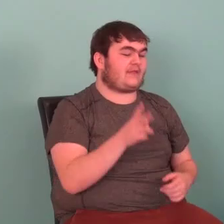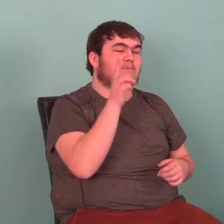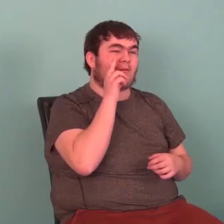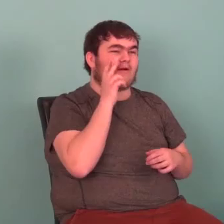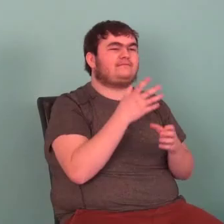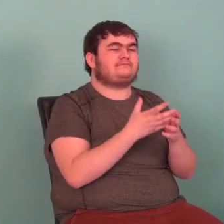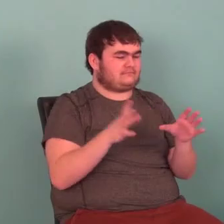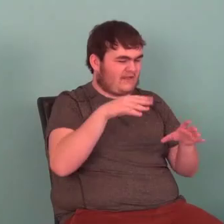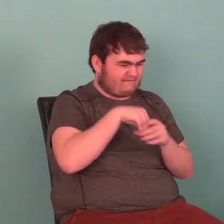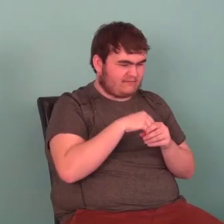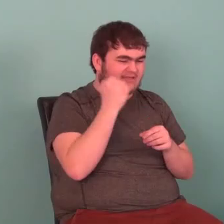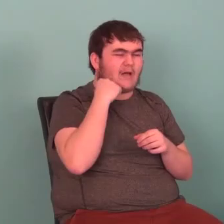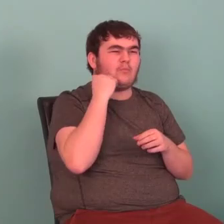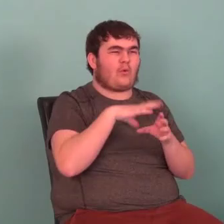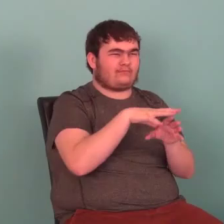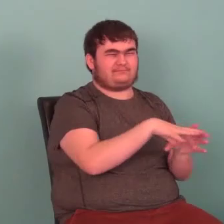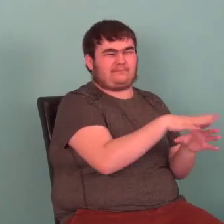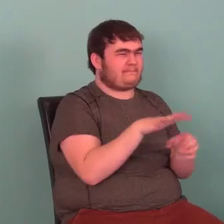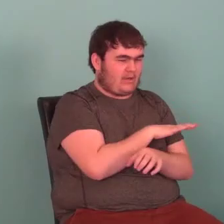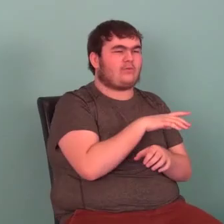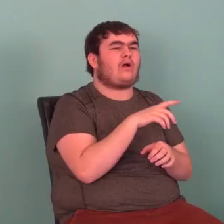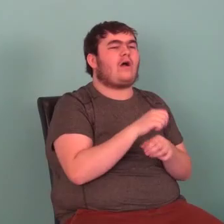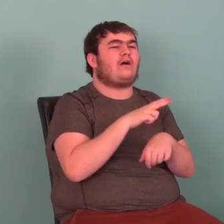Mama ma pełno jabłek w koszyku.